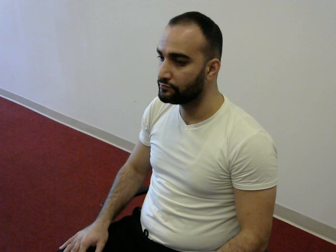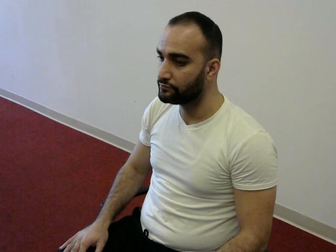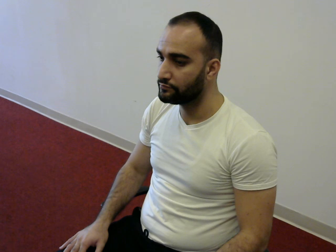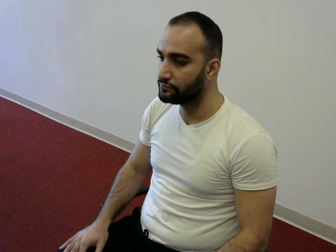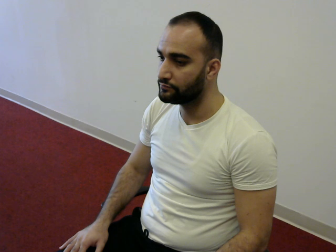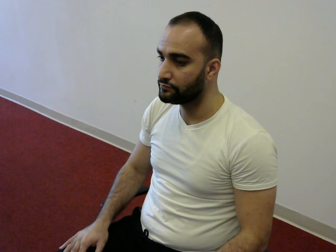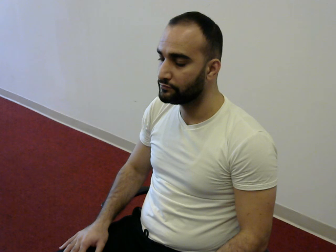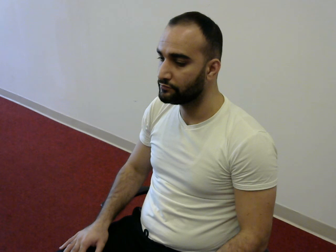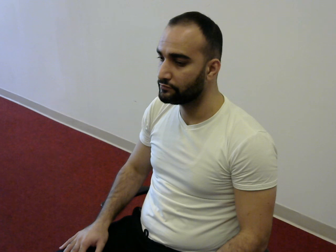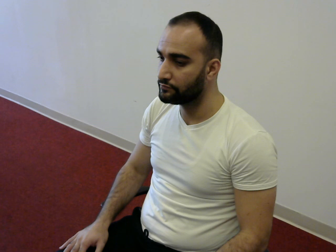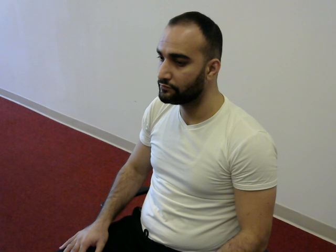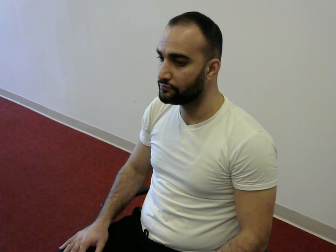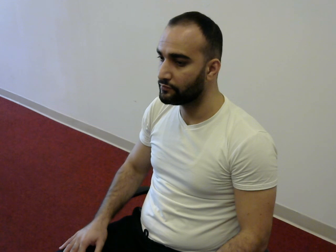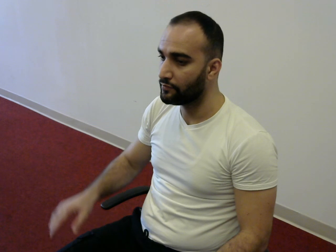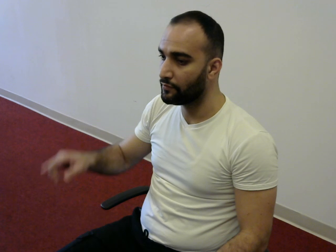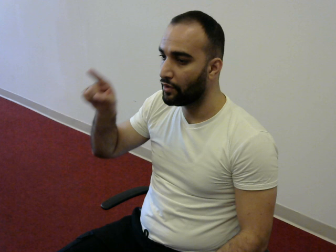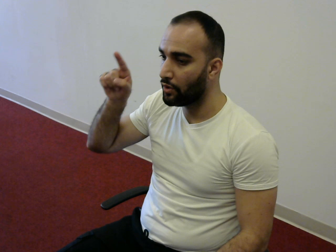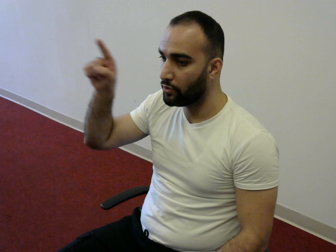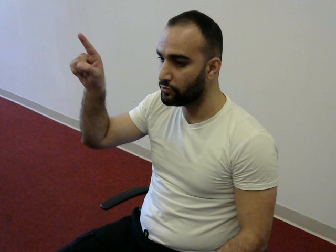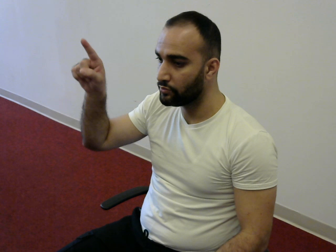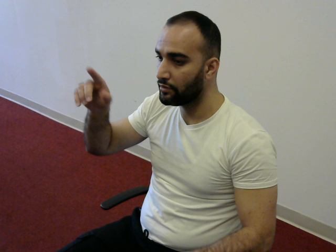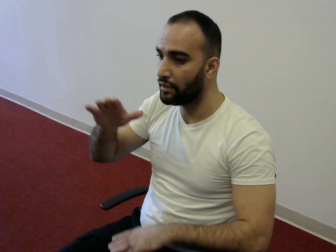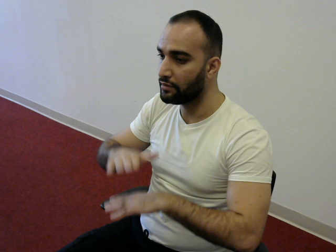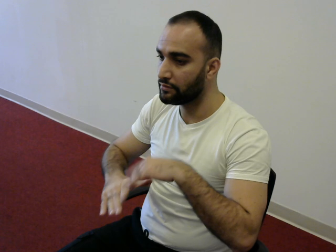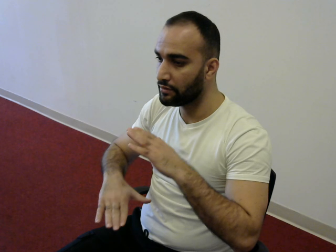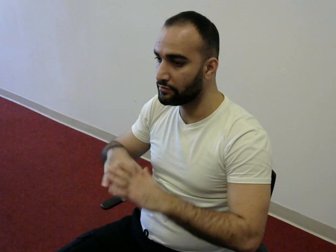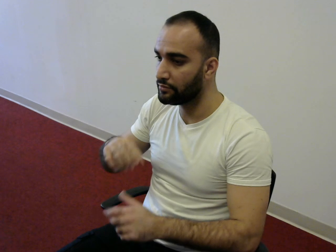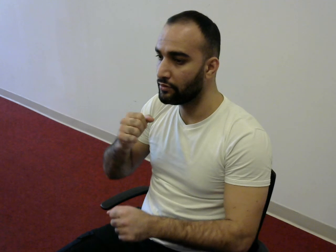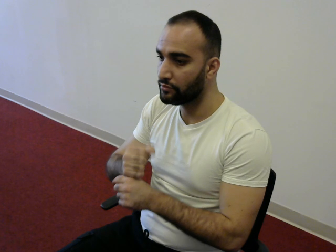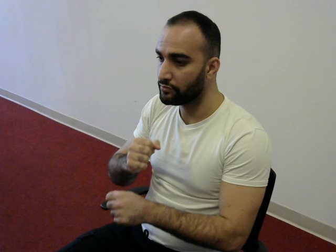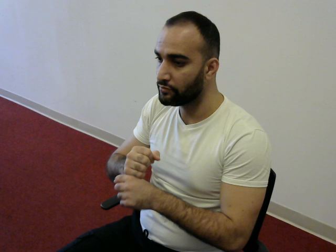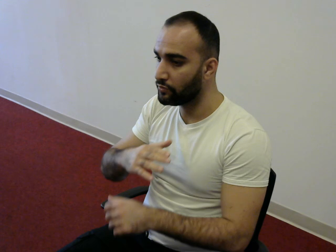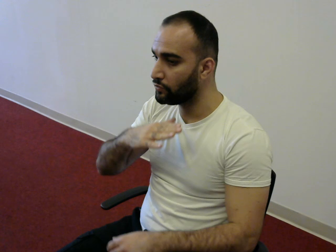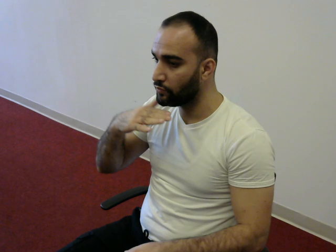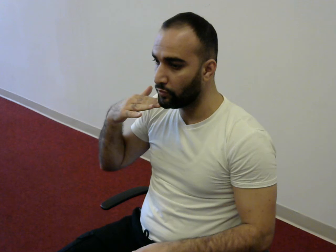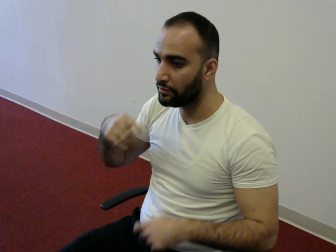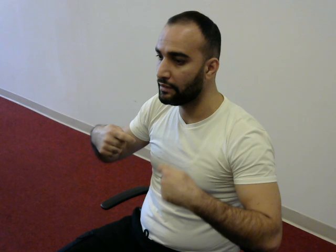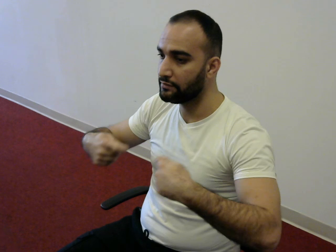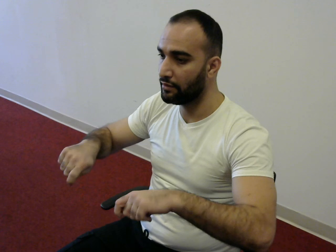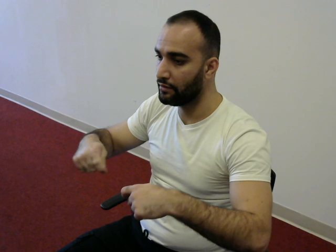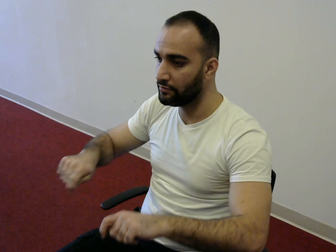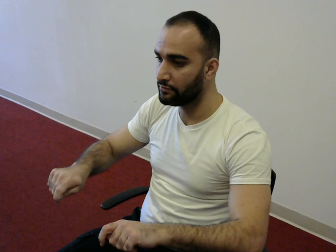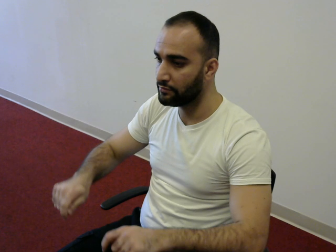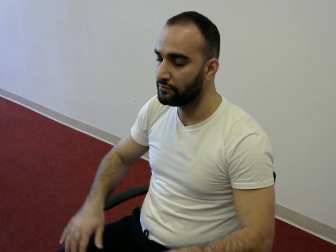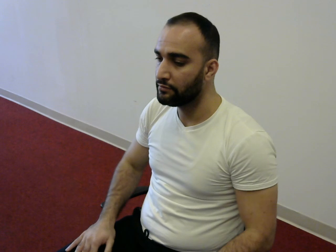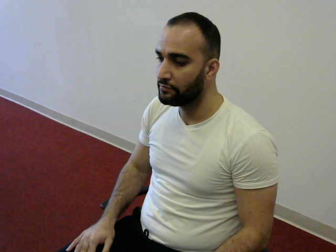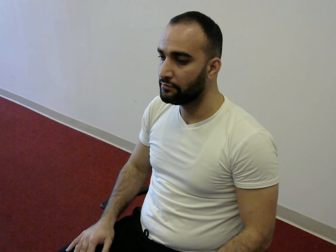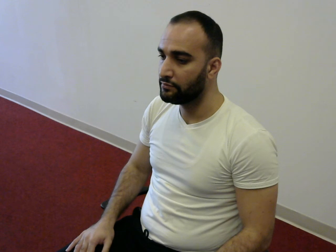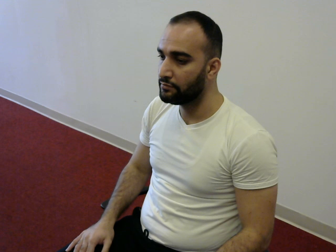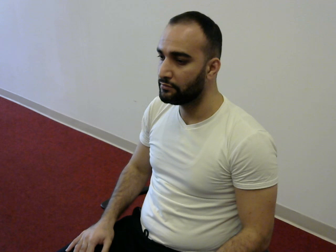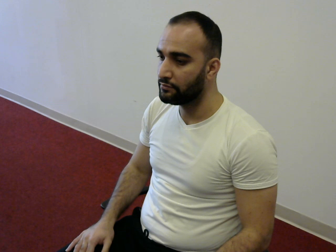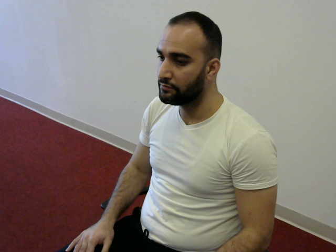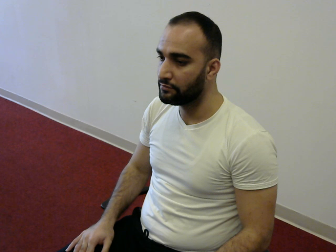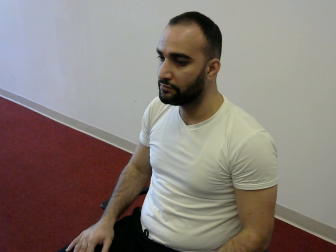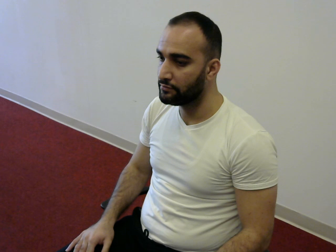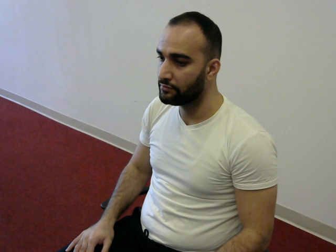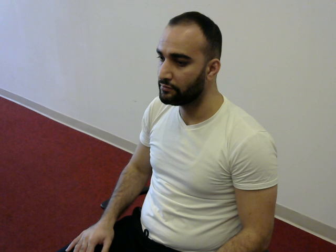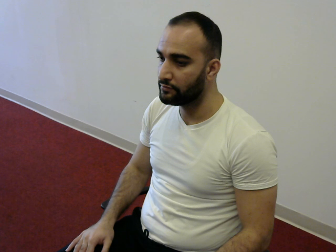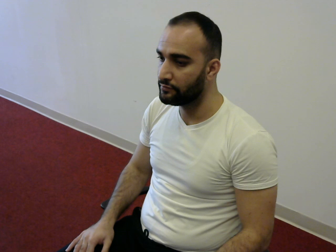Onun əl işləri çox satılır